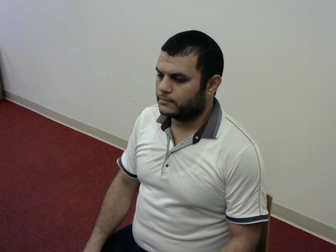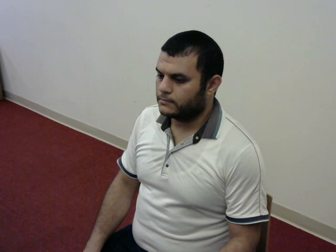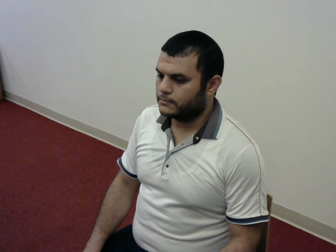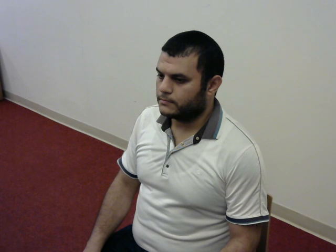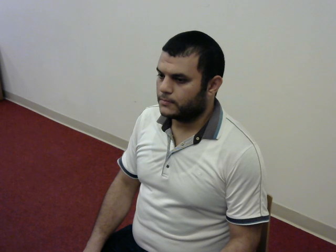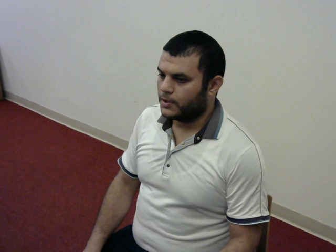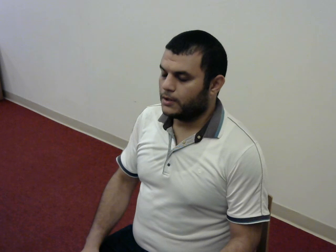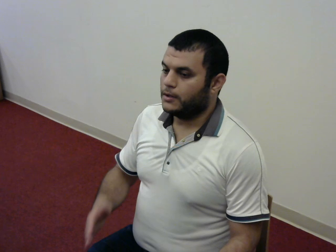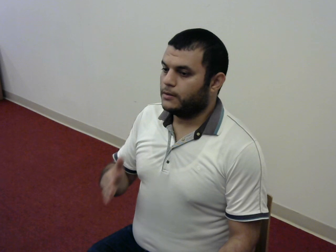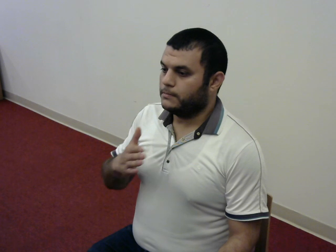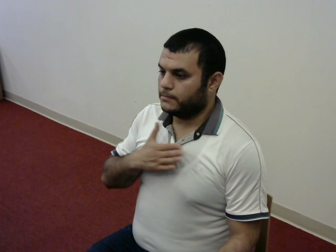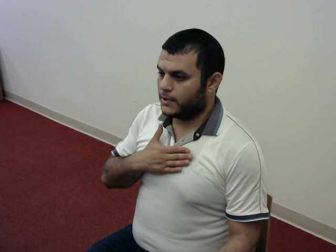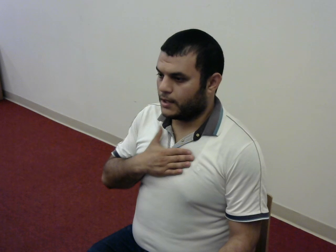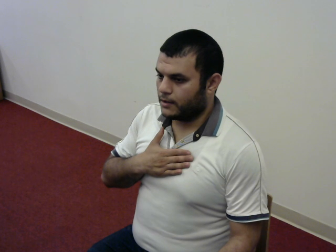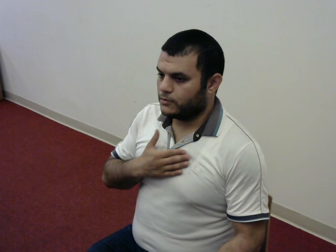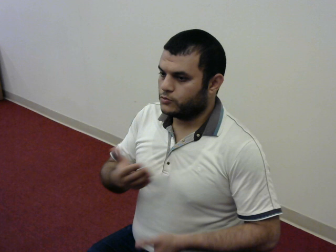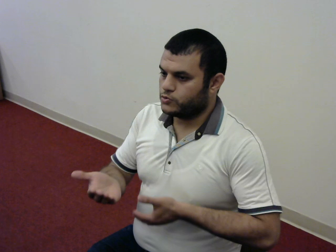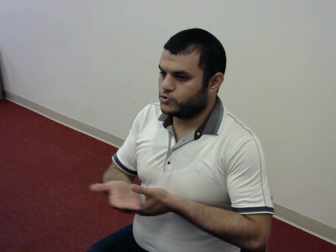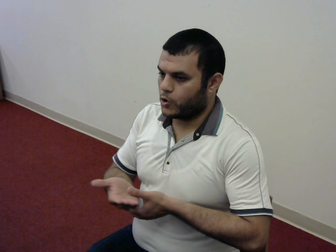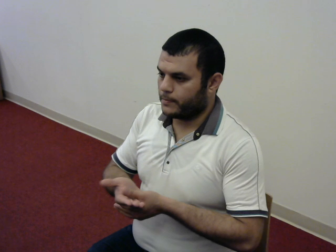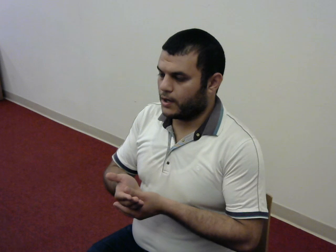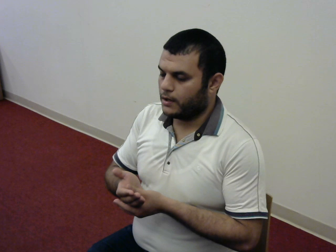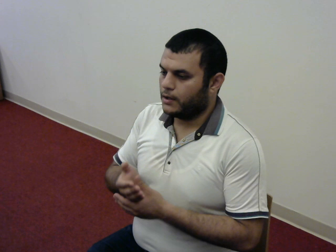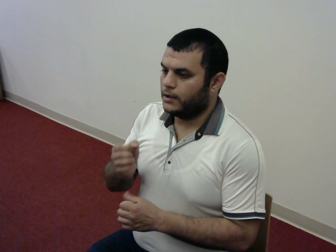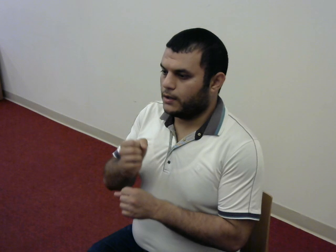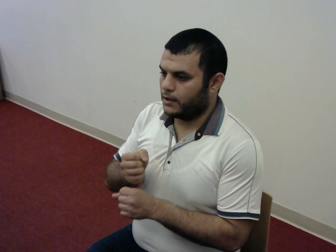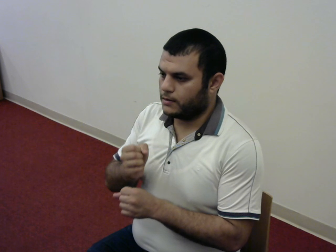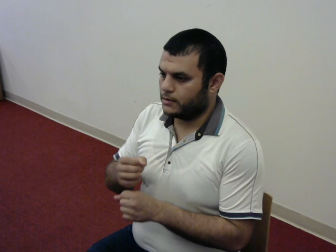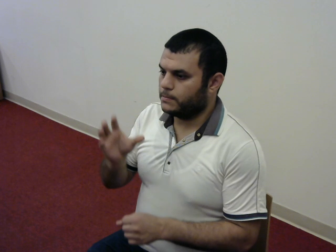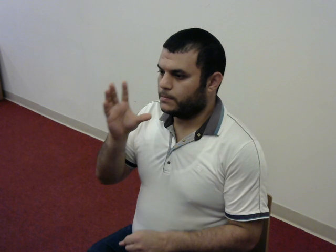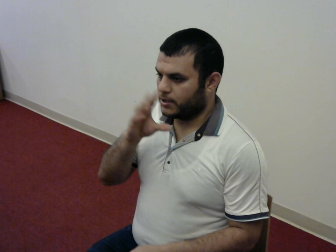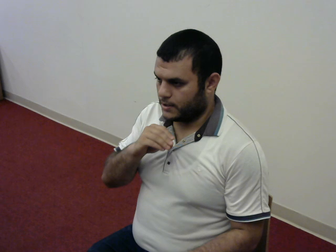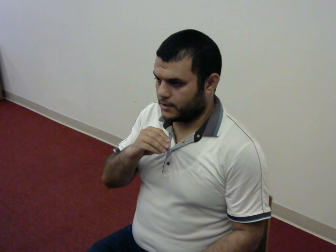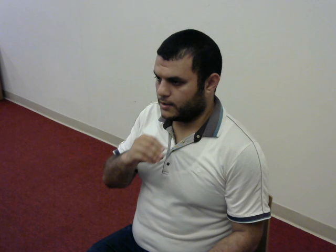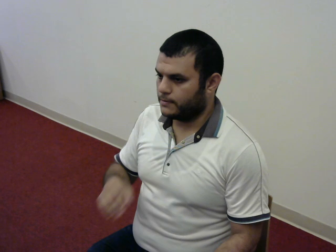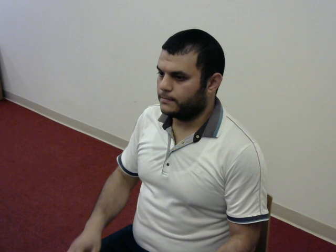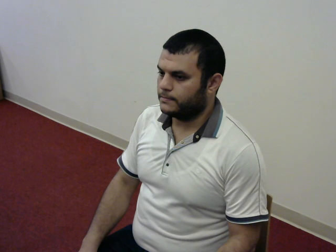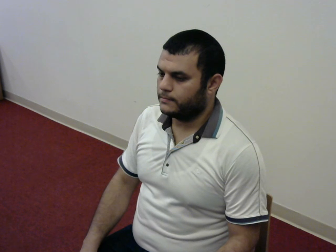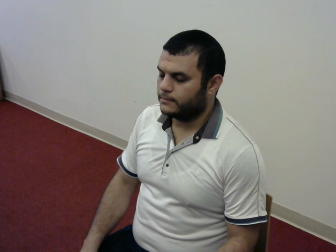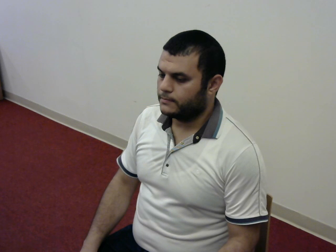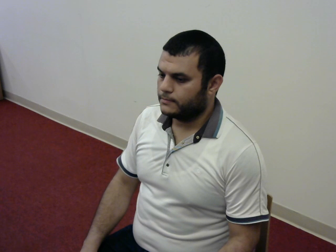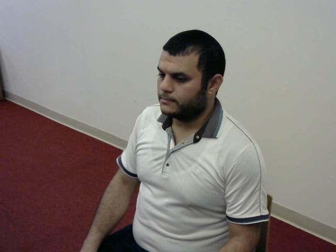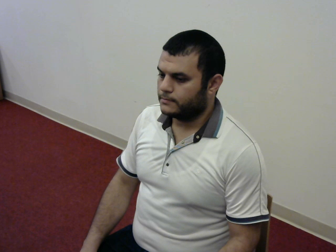Mənə kömək edə bilərsinizmi?